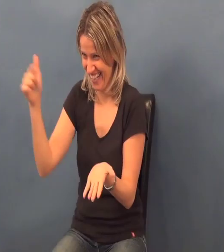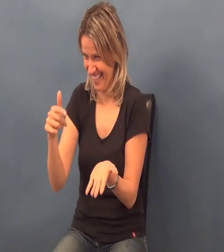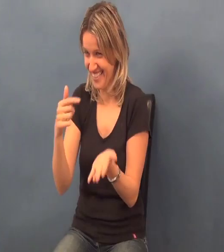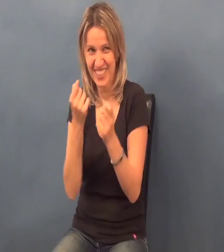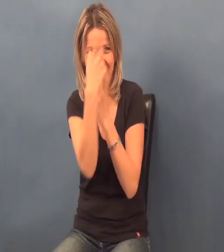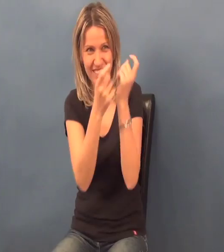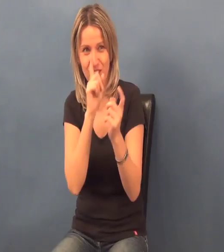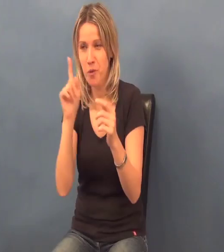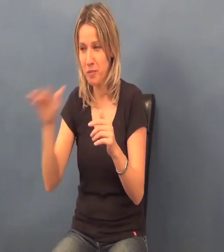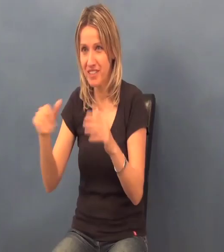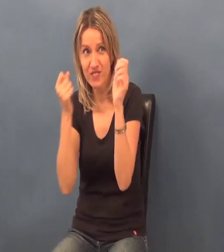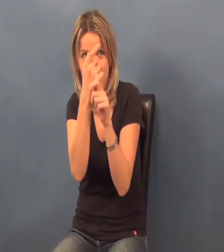Mały chłopiec jest cicho, rzuca w okno i odchodzi.